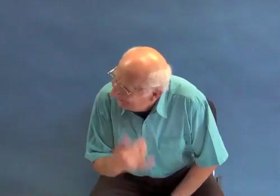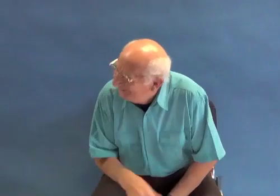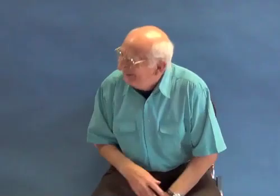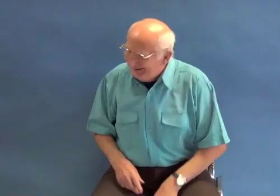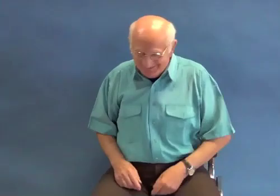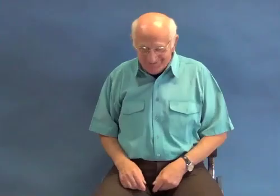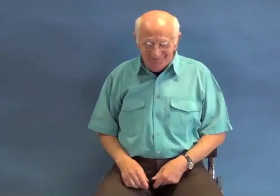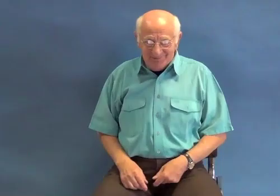Wiem.